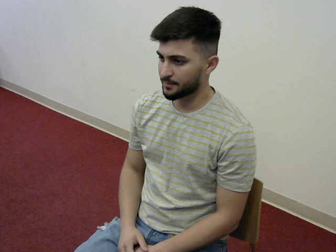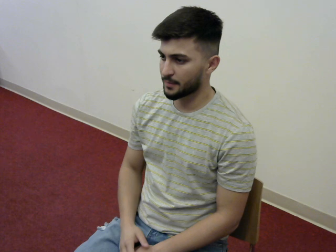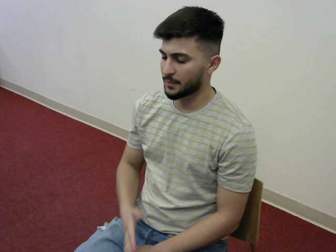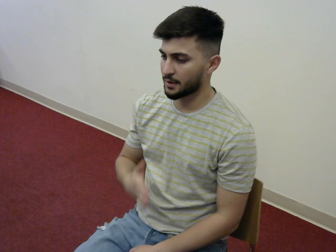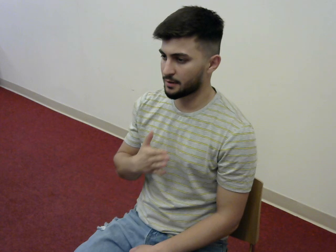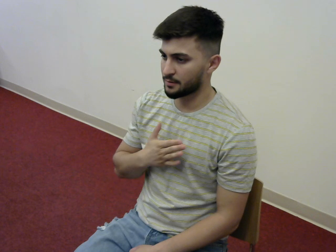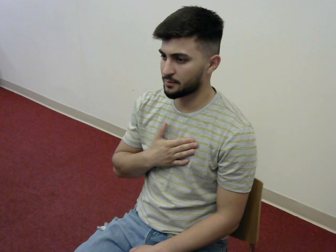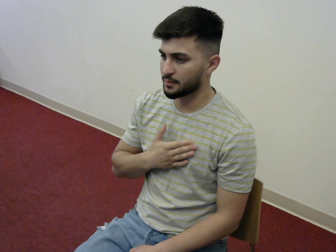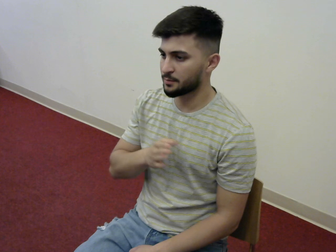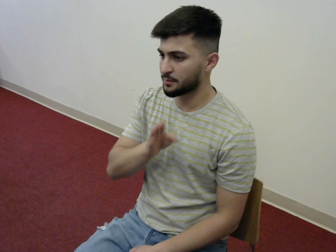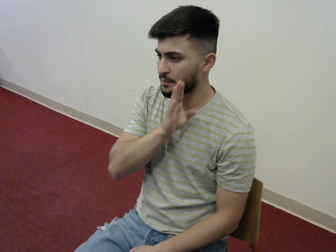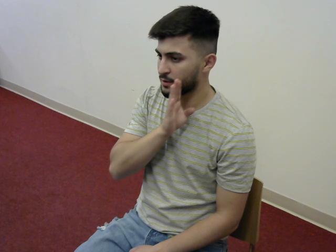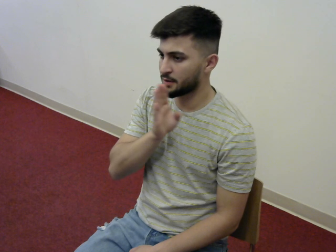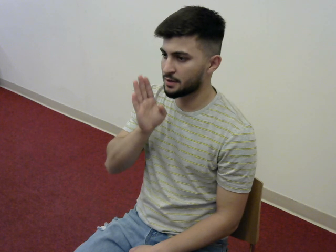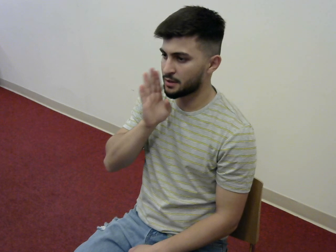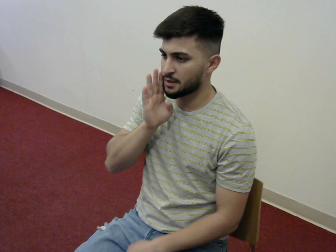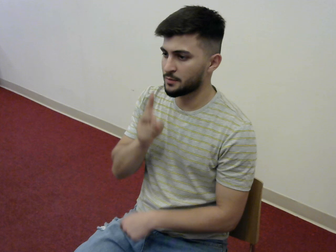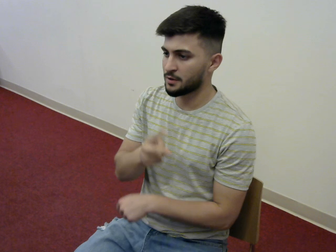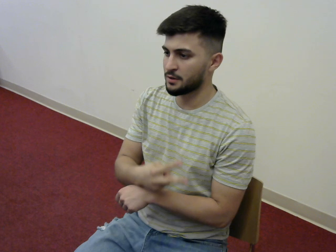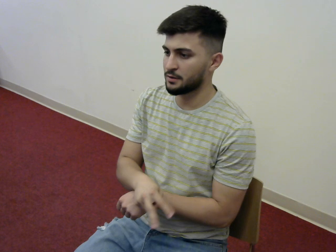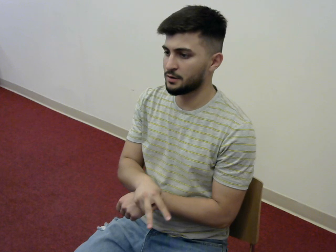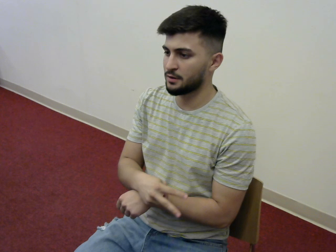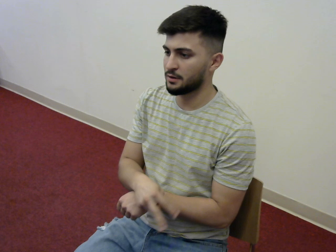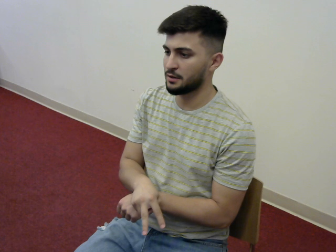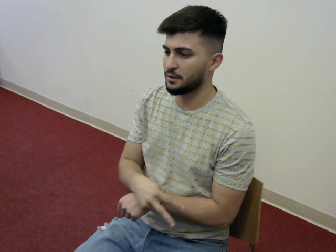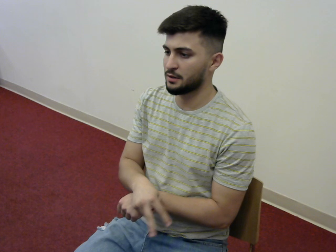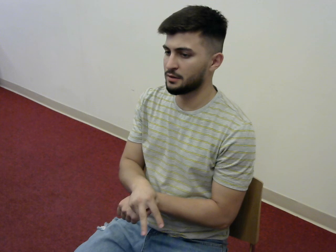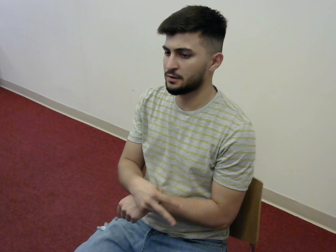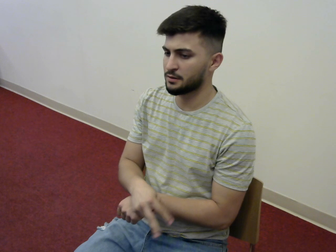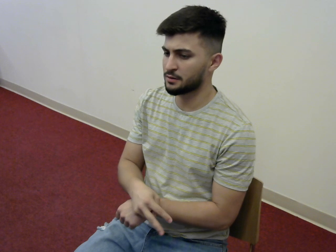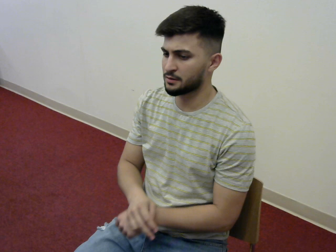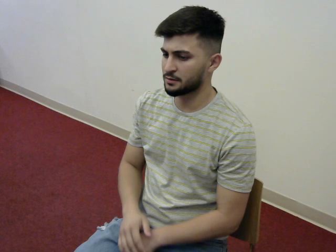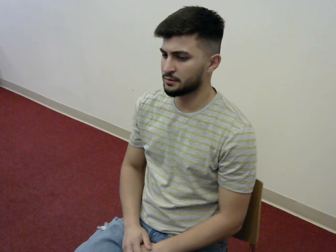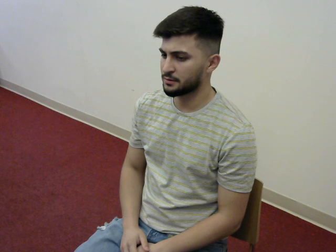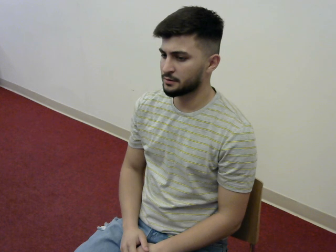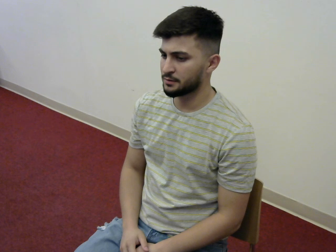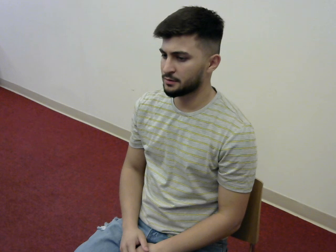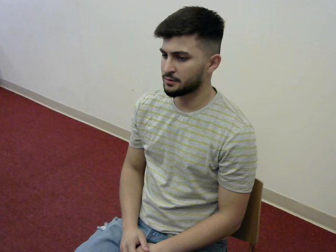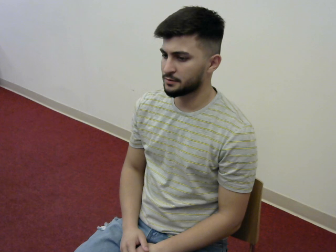Mənim anam Lənkərandandır